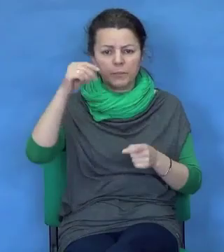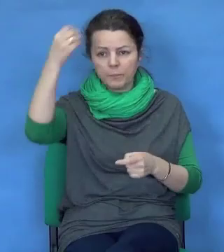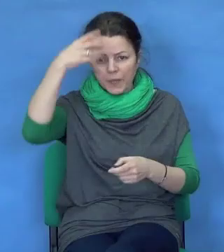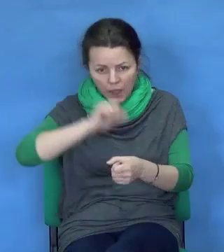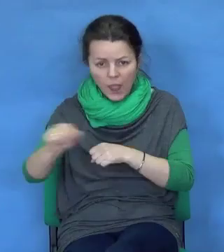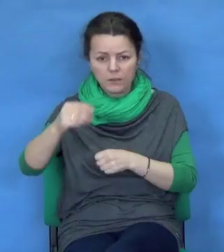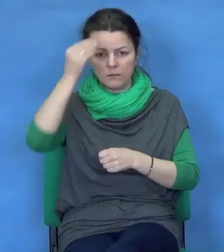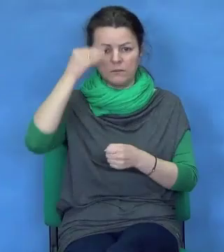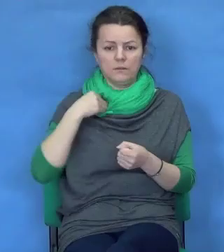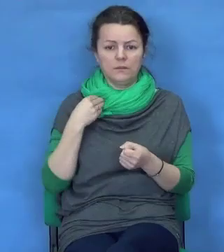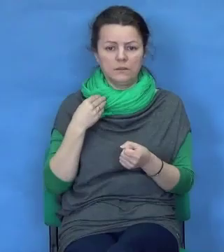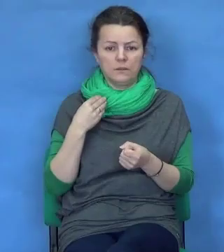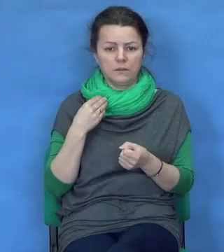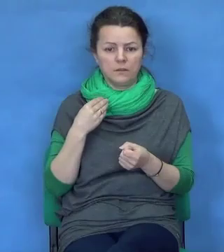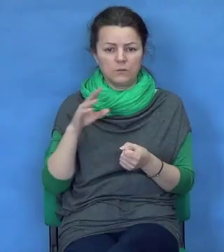Jest informacja o prysznicu.